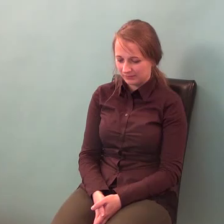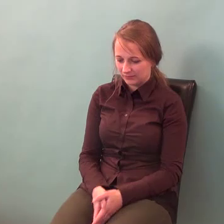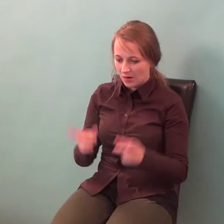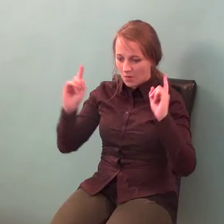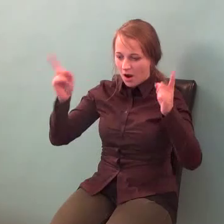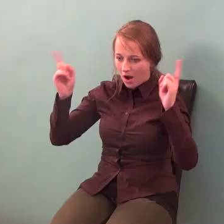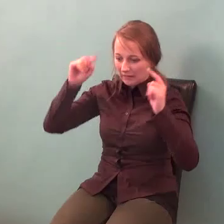Uwaga.